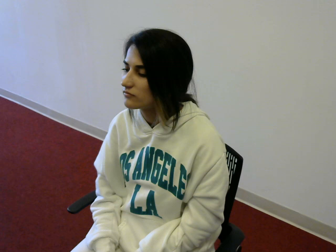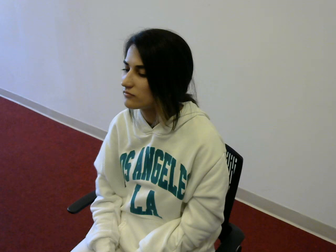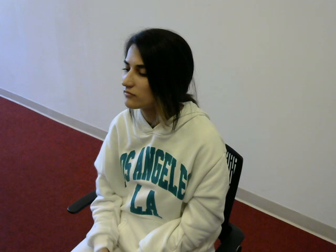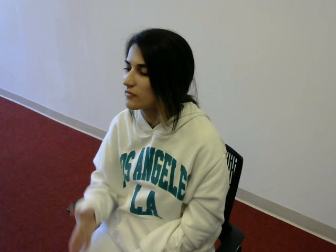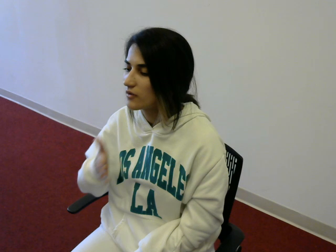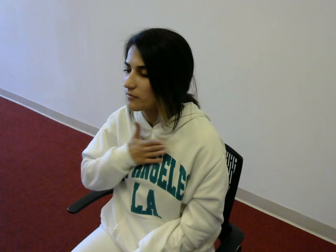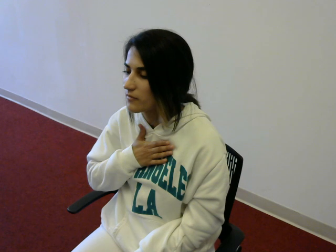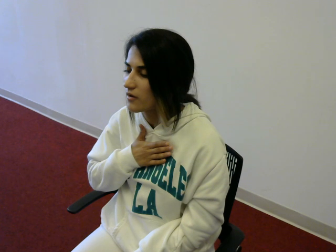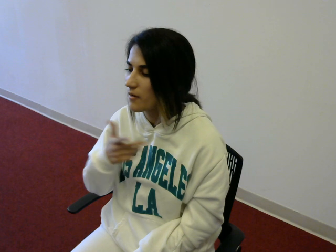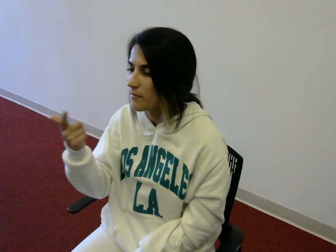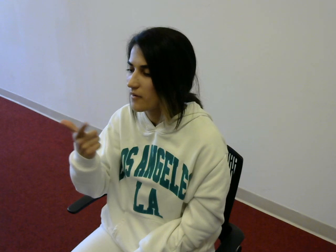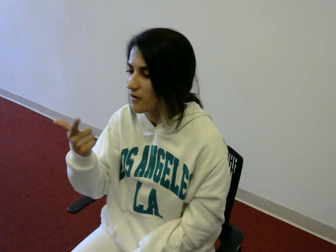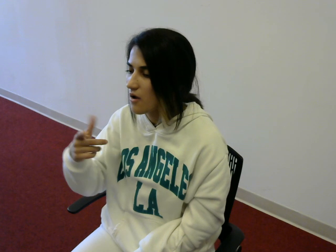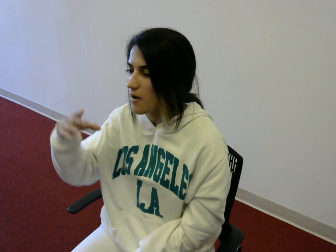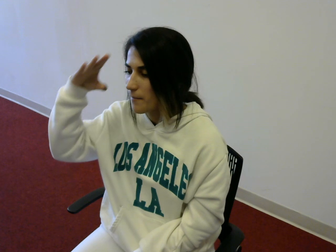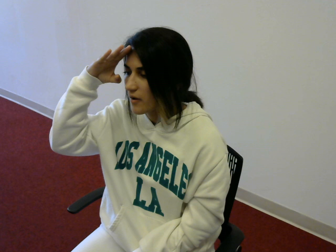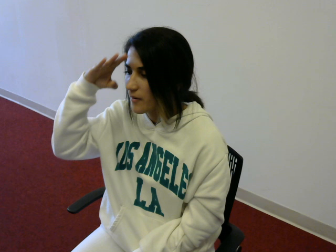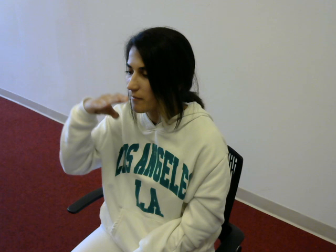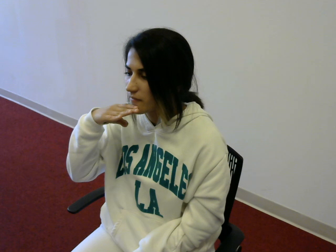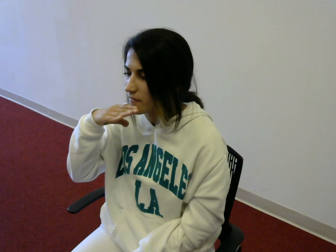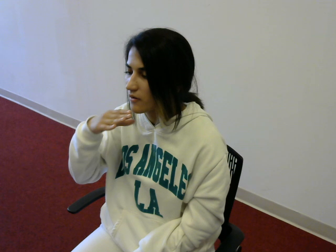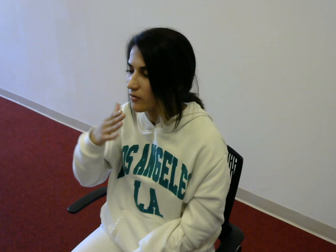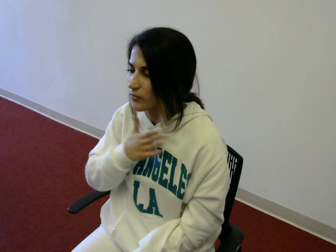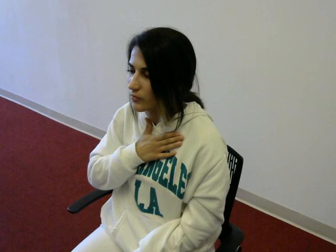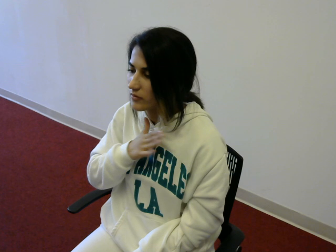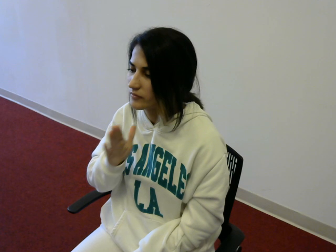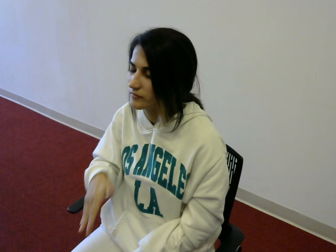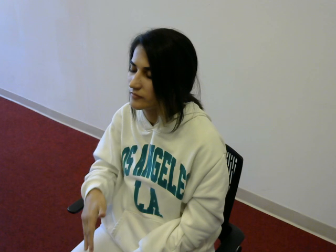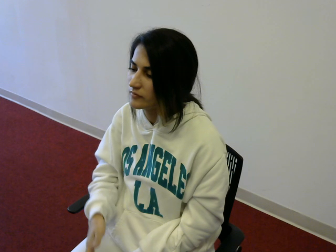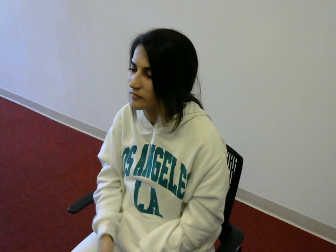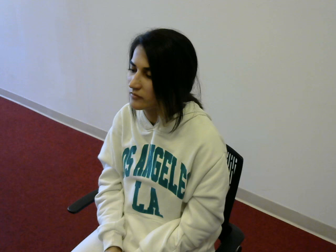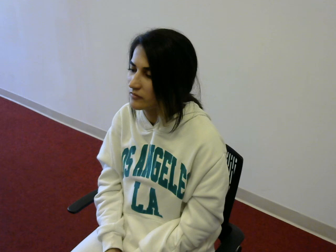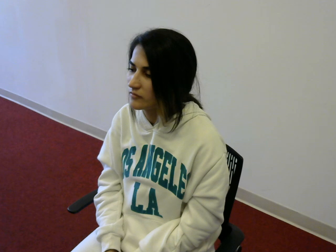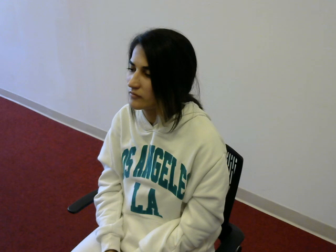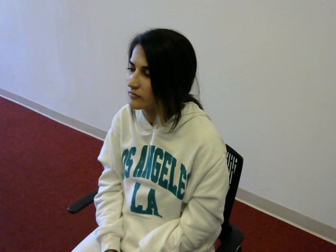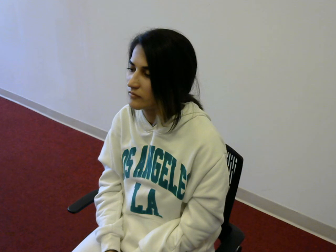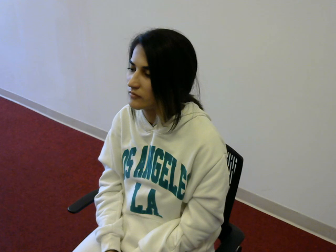Mənim qayınatam rəhmətə gedib